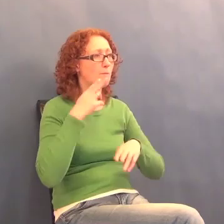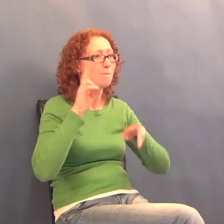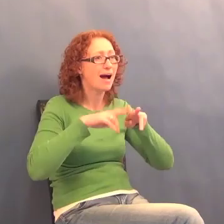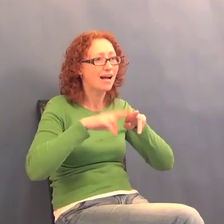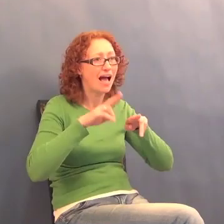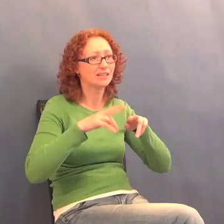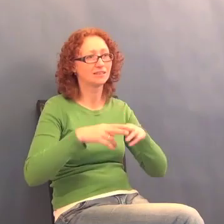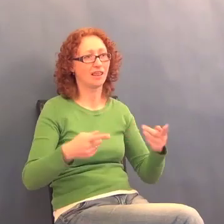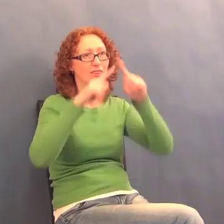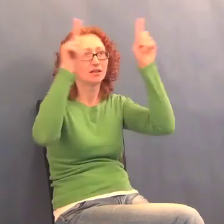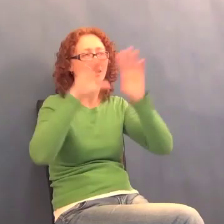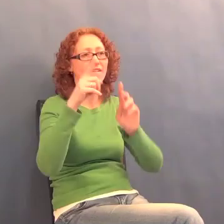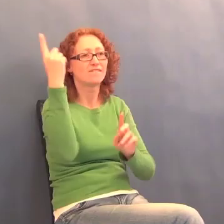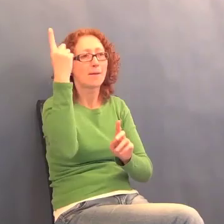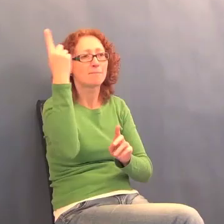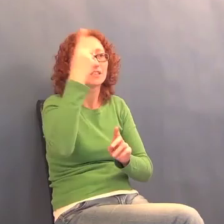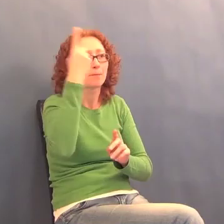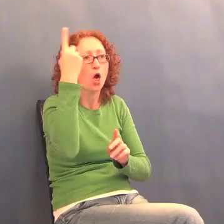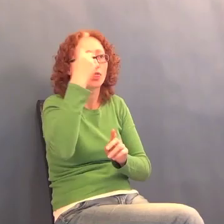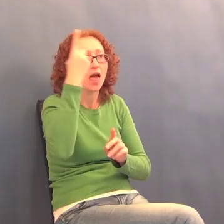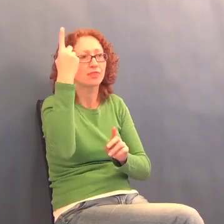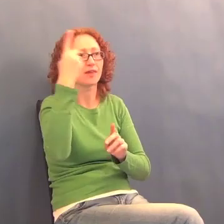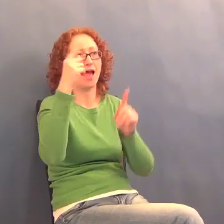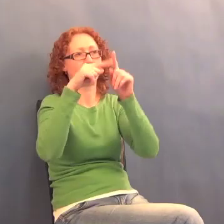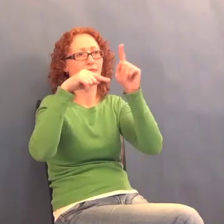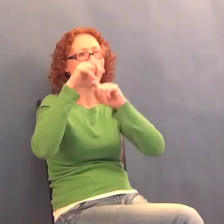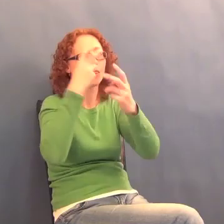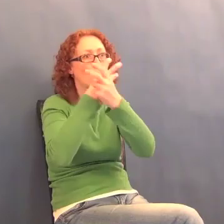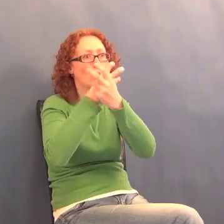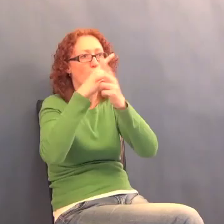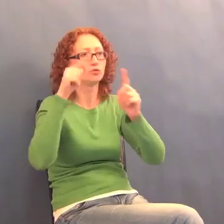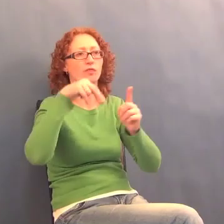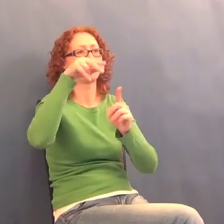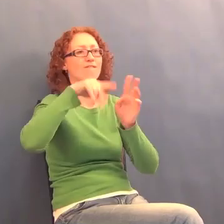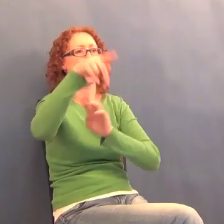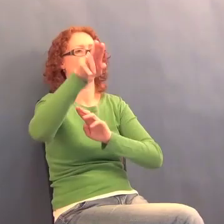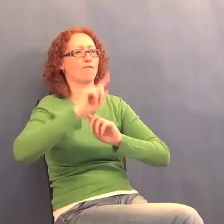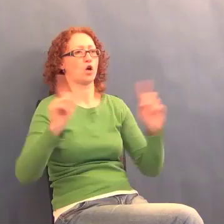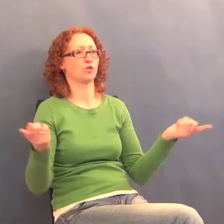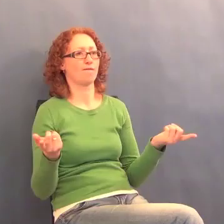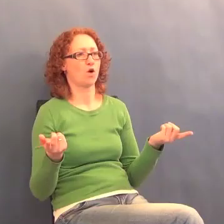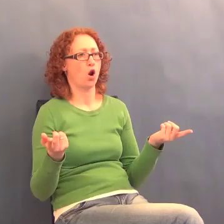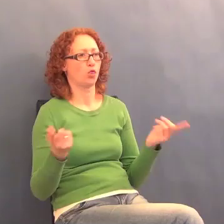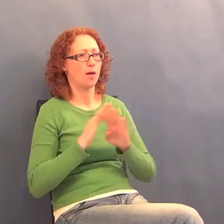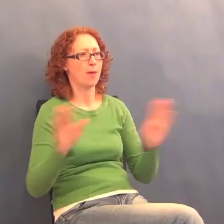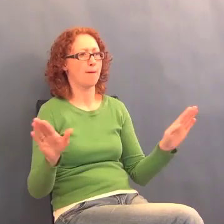Na przykład w magazynie są takie znaki zakazu, na których jest szkielet. To znaczy, że nie wolno tam wchodzić, ponieważ są tam trujące gazy.